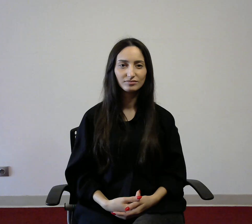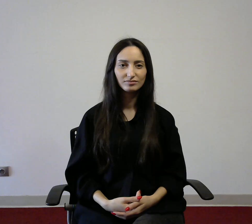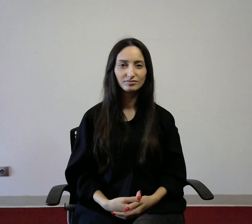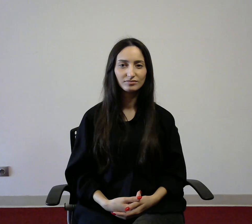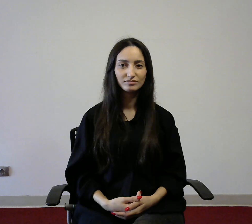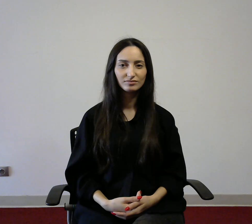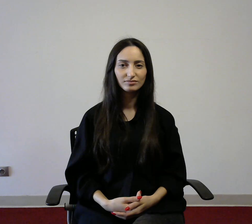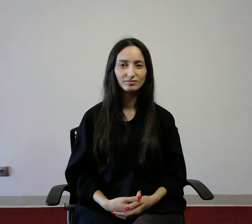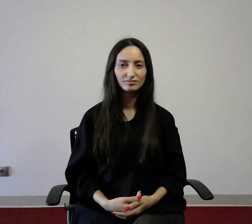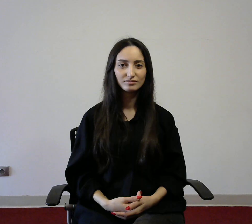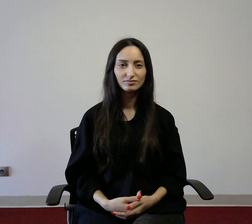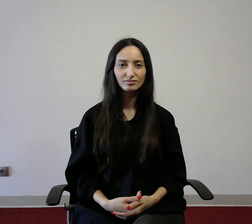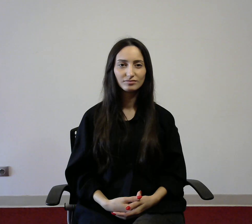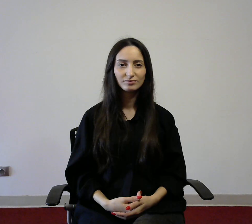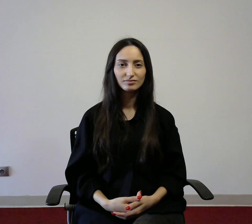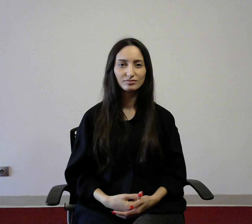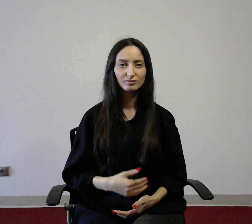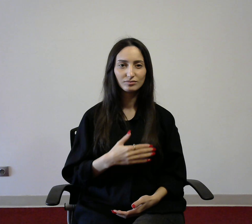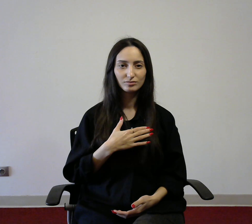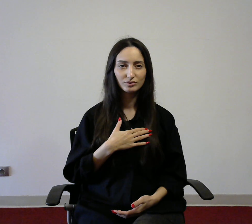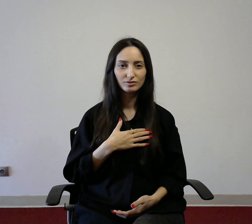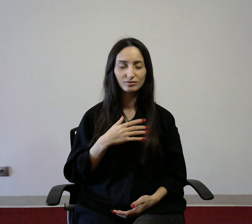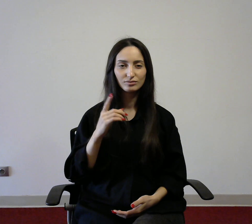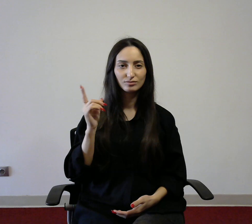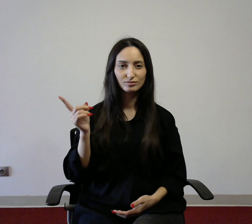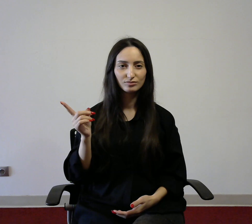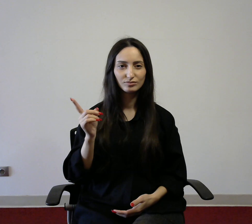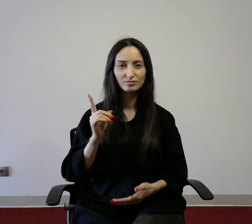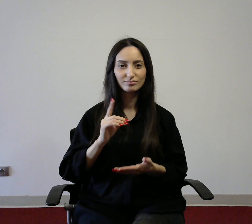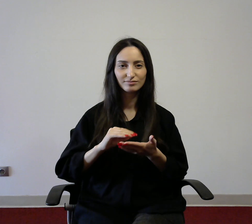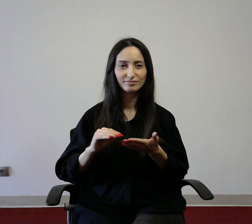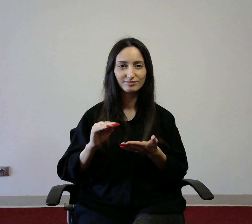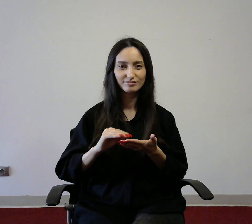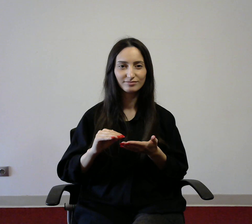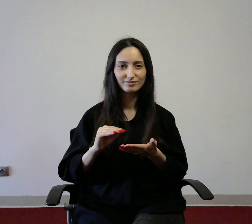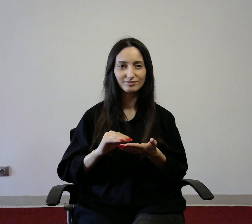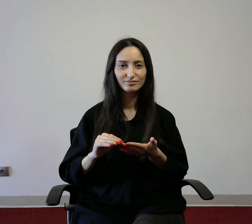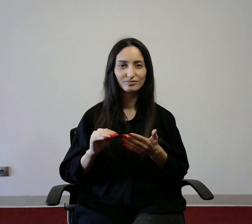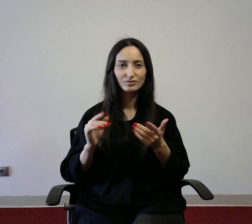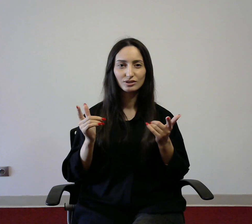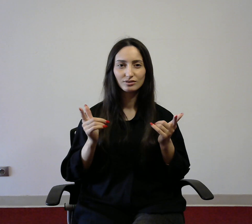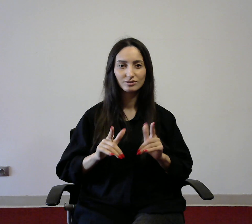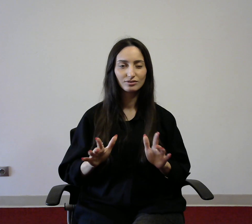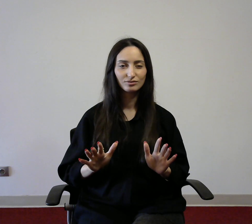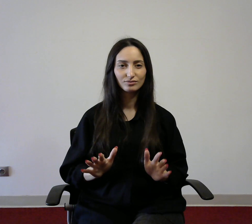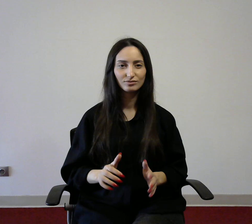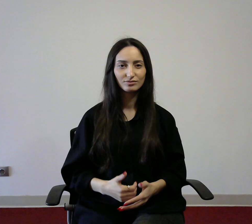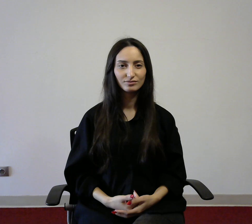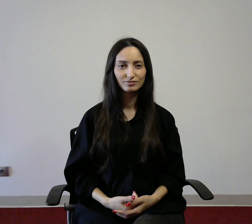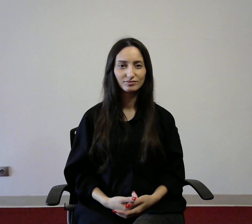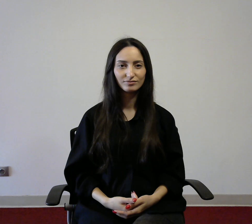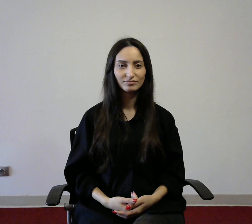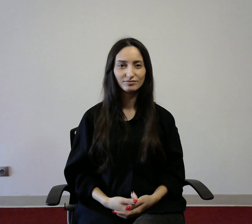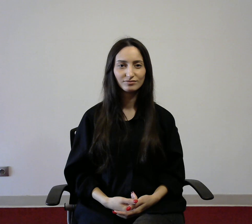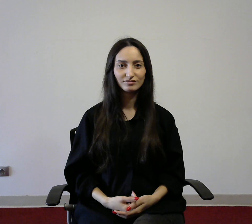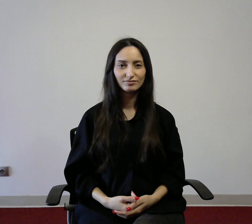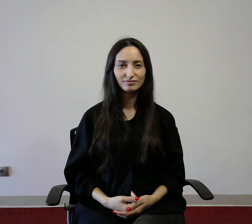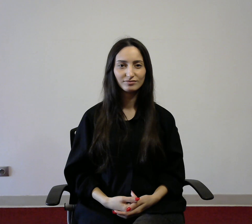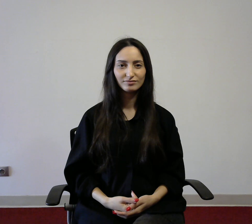Mən onun yazdıqları ilə razı deyiləm